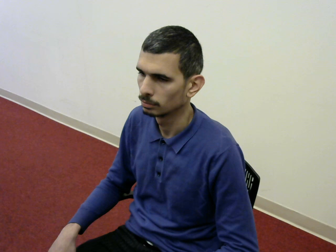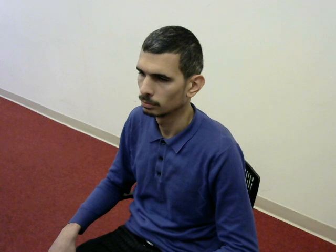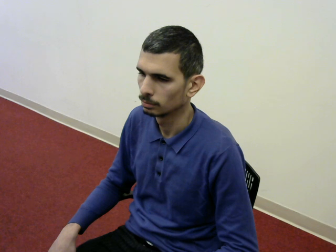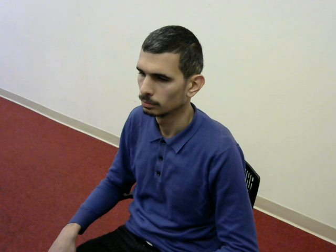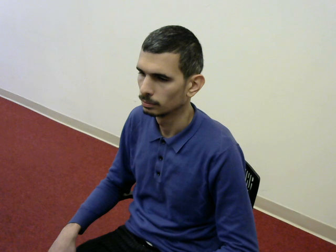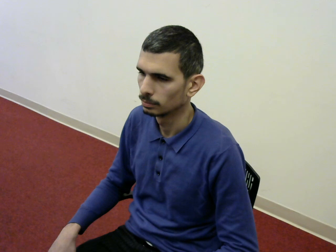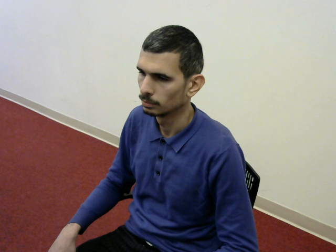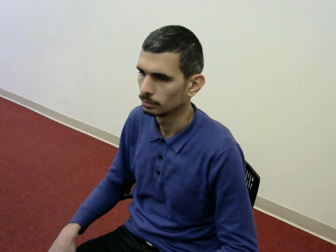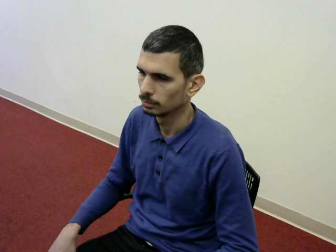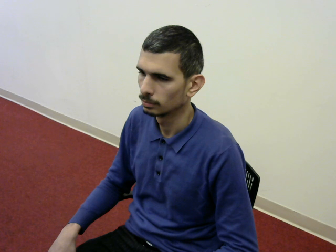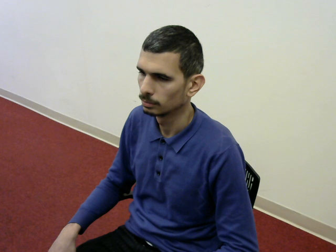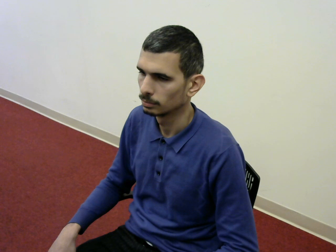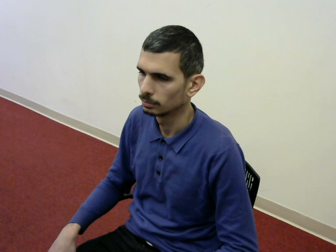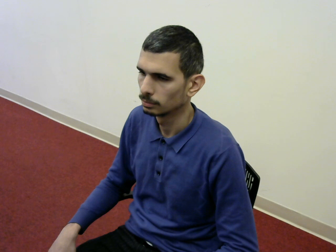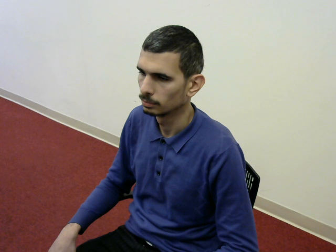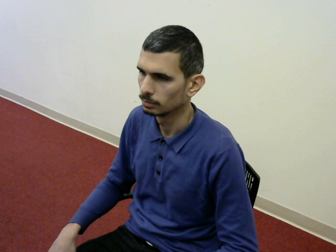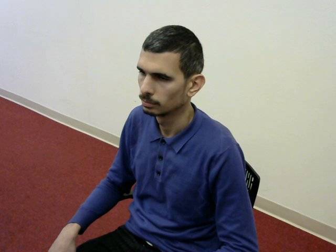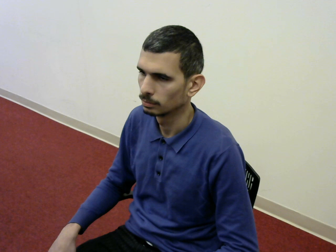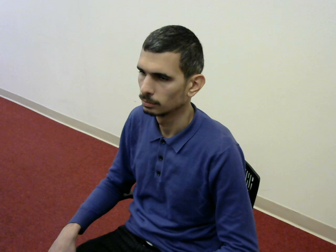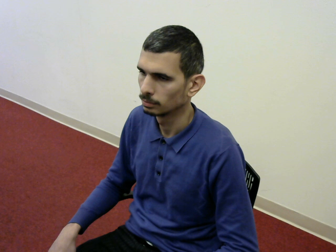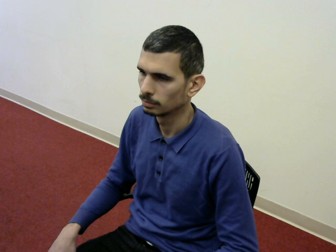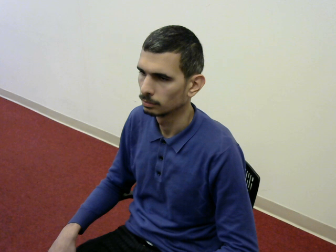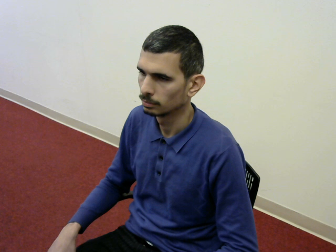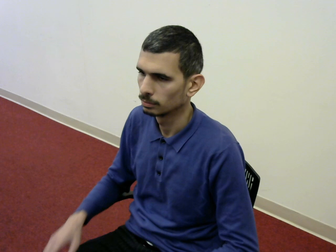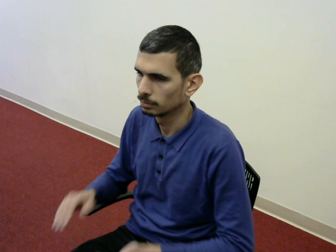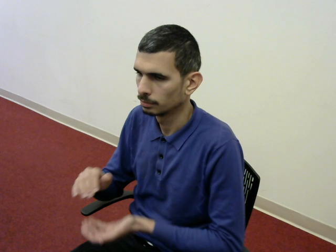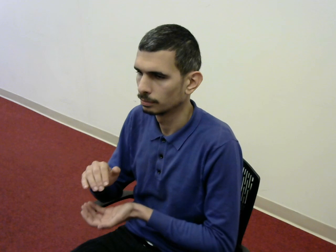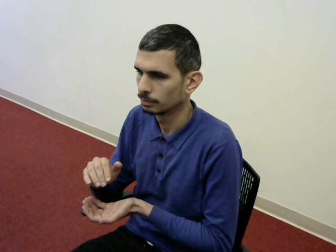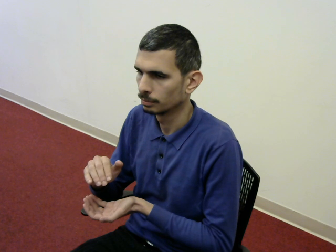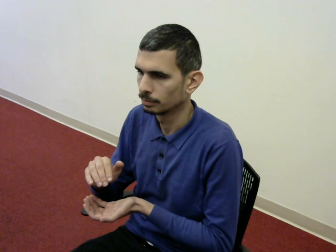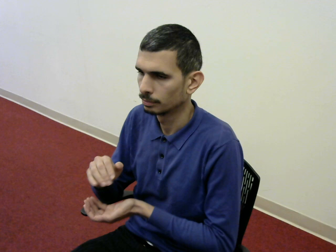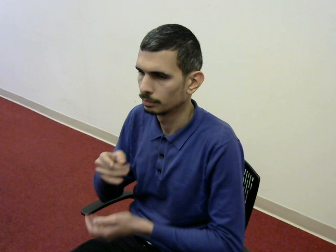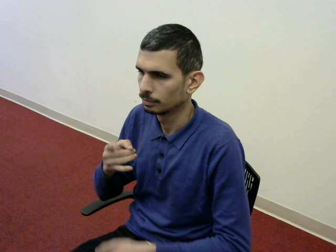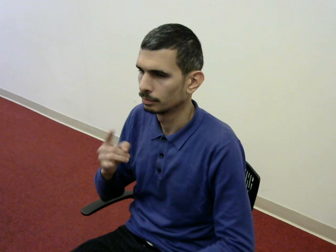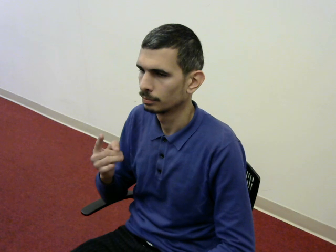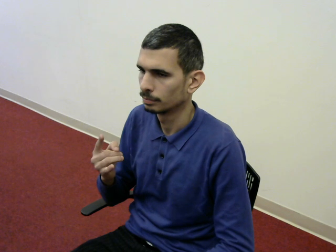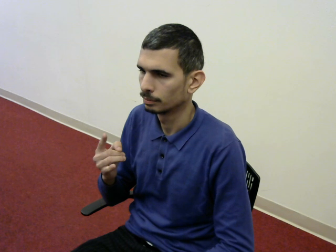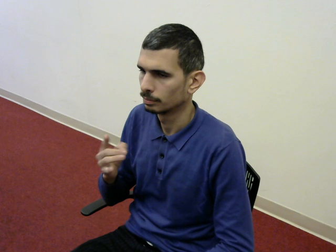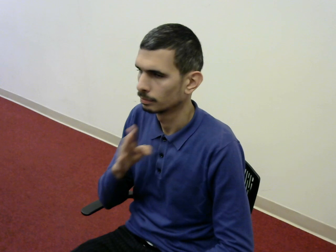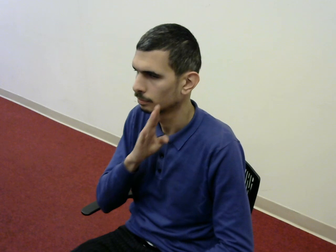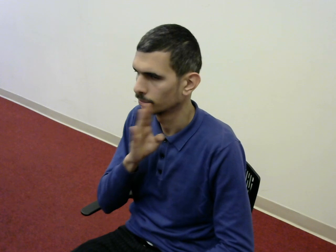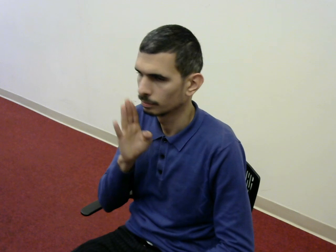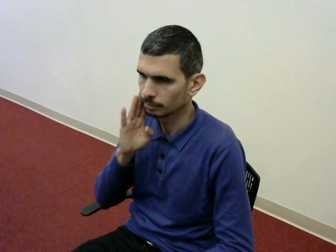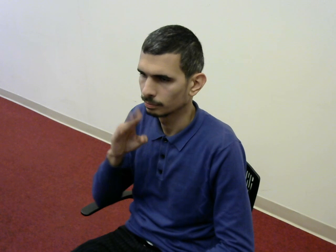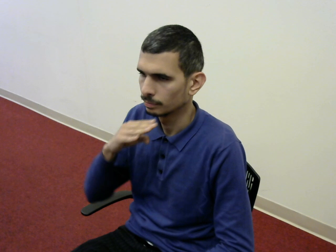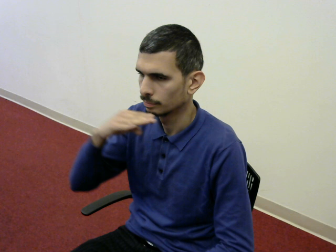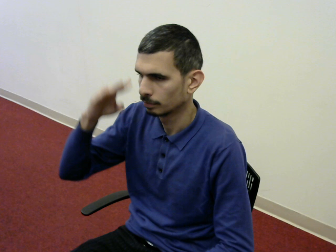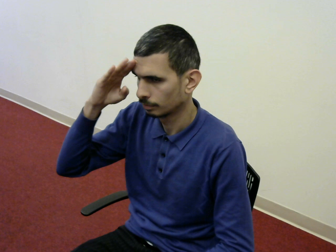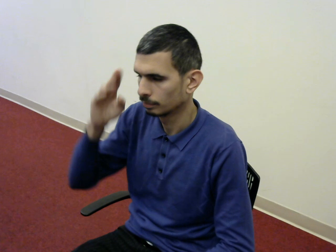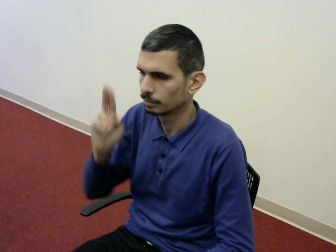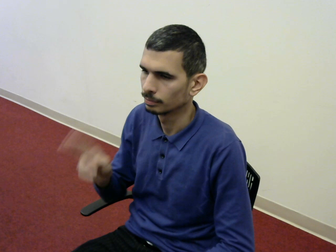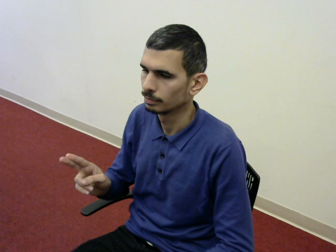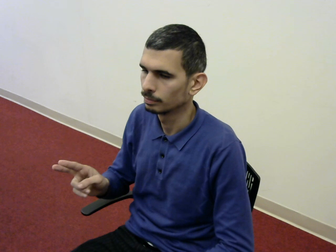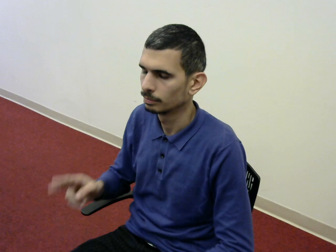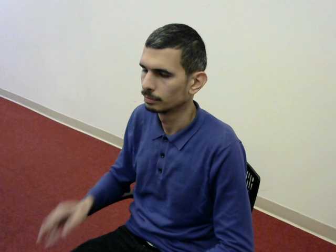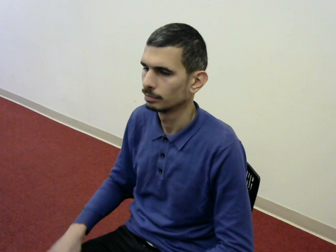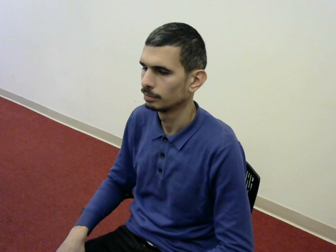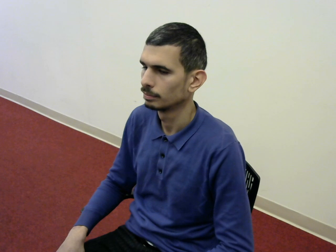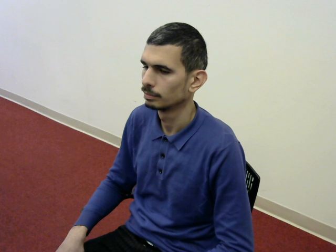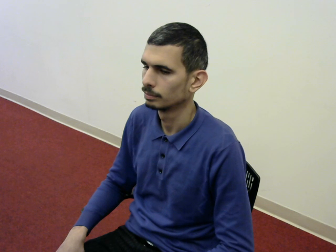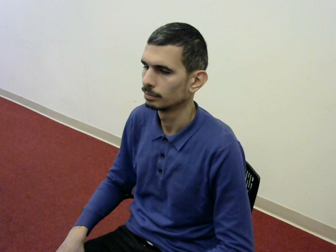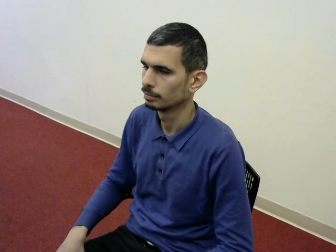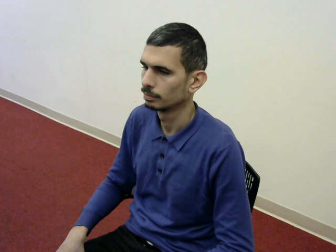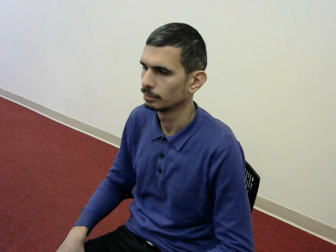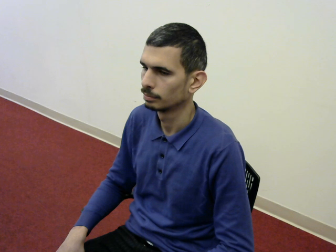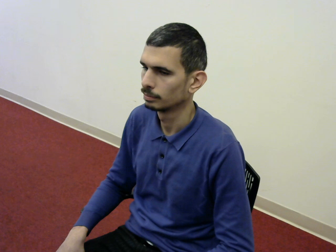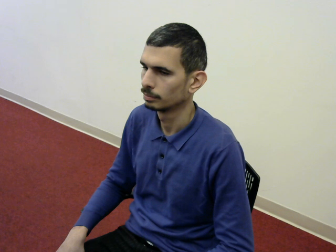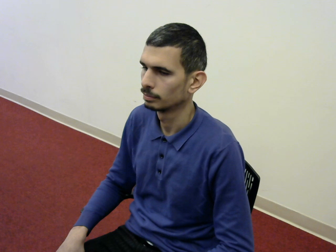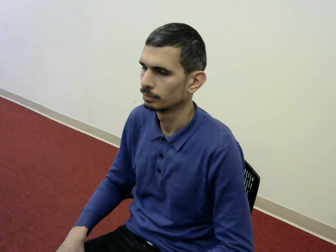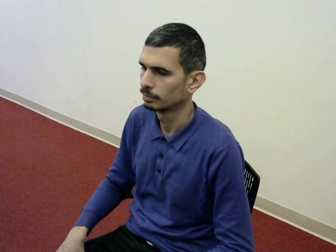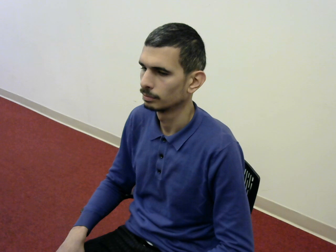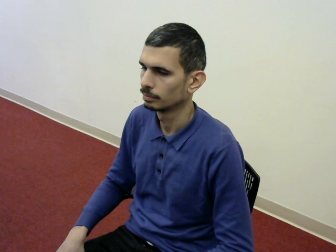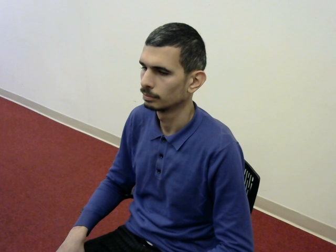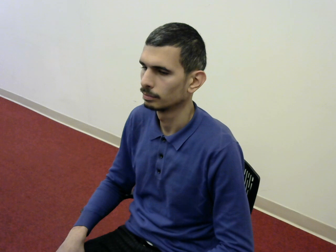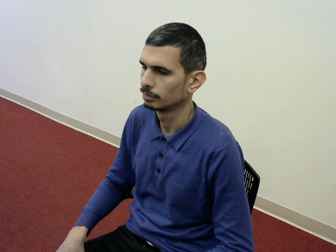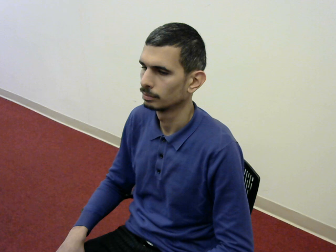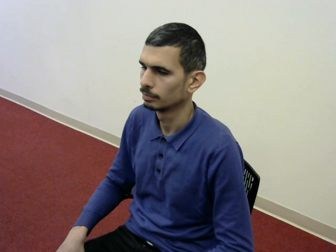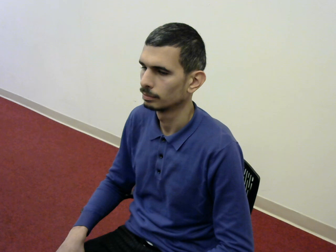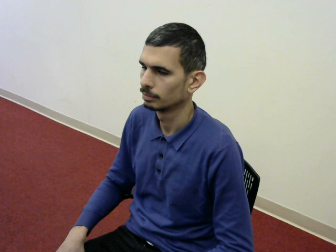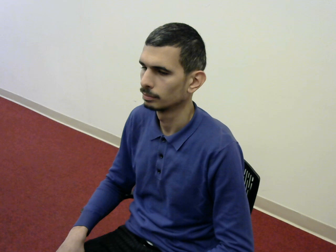Körpə uşağın valideyni kimdir?